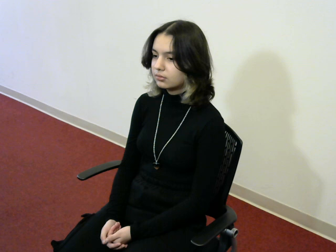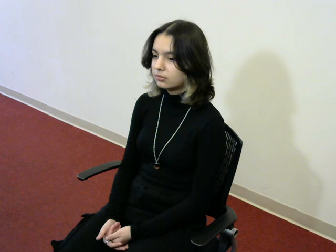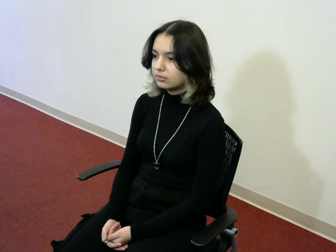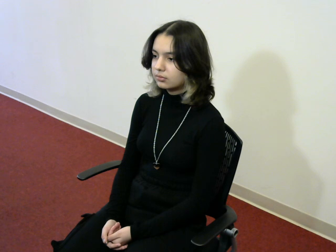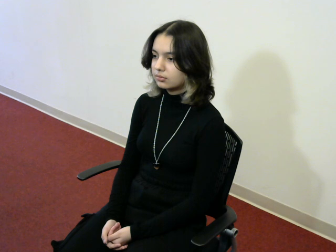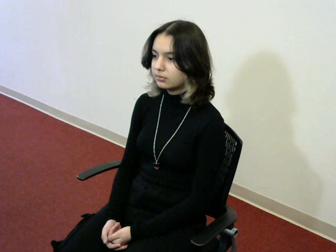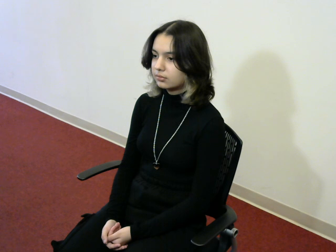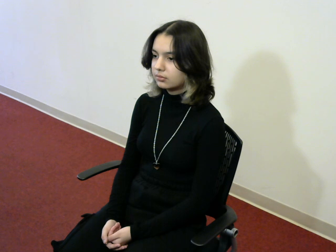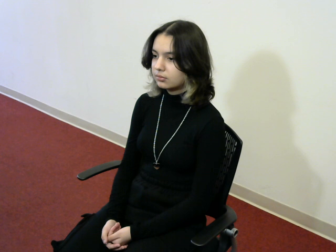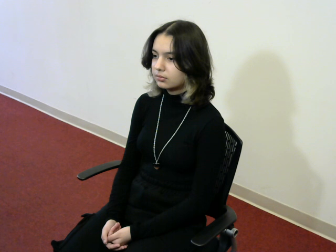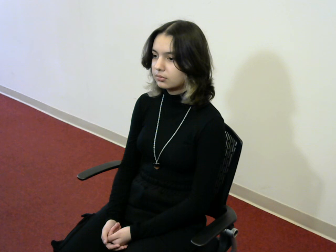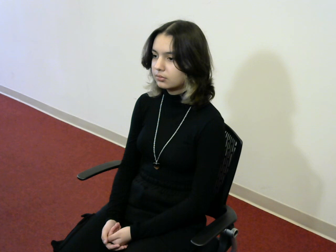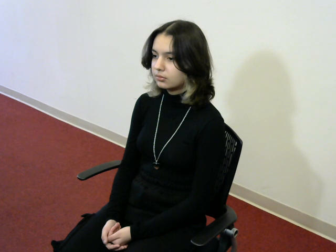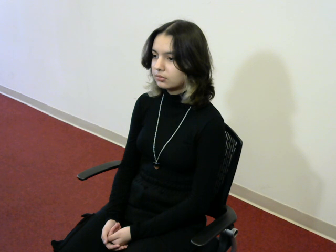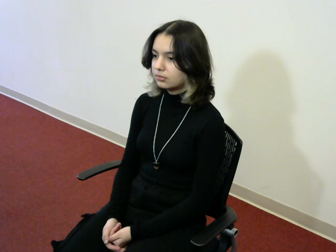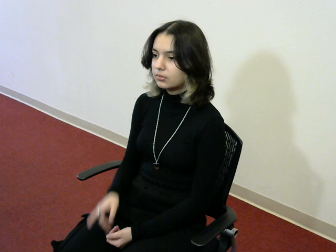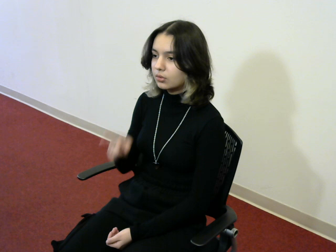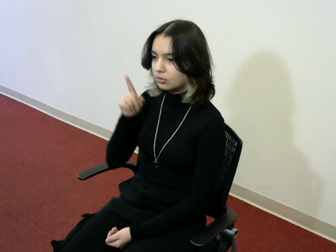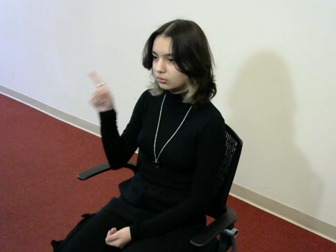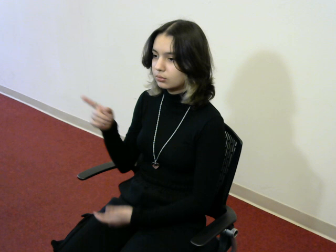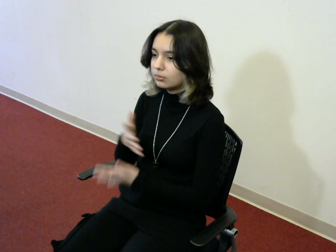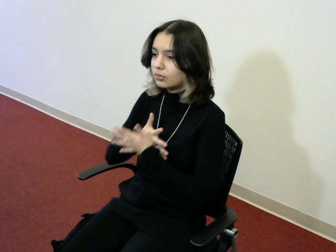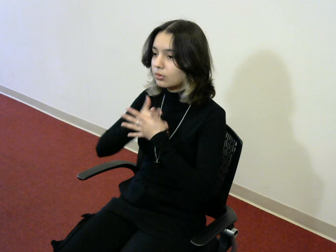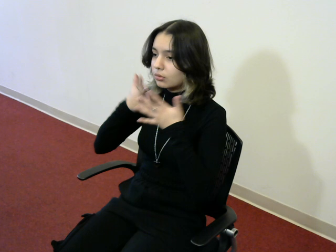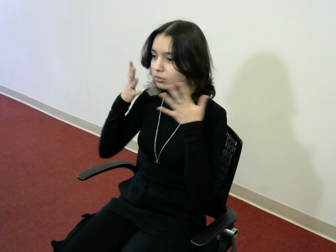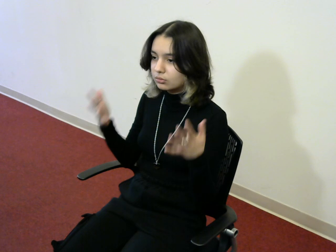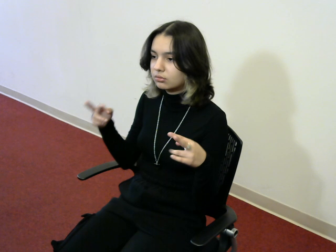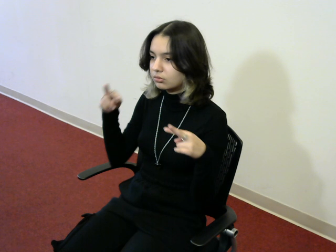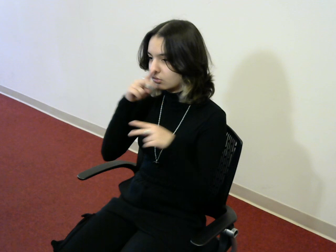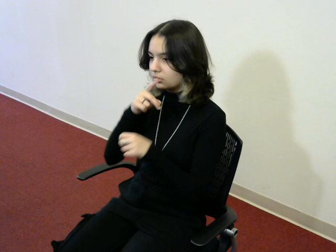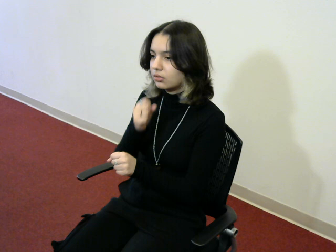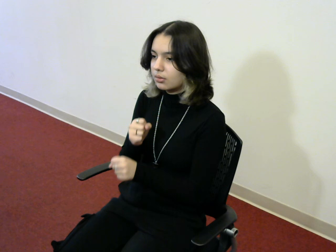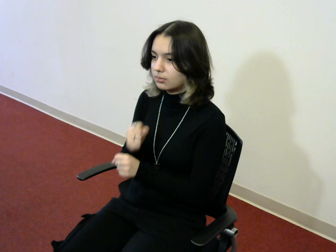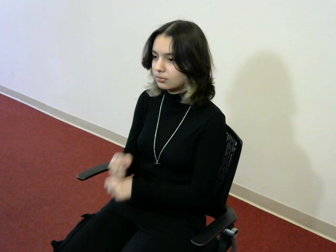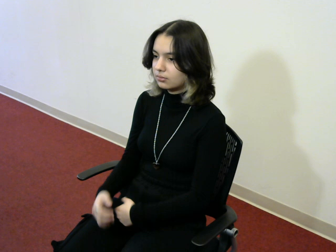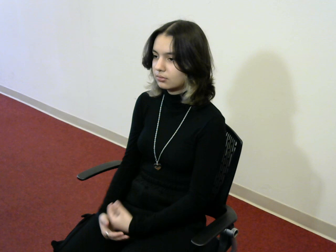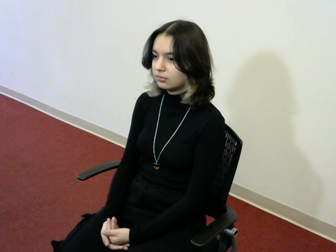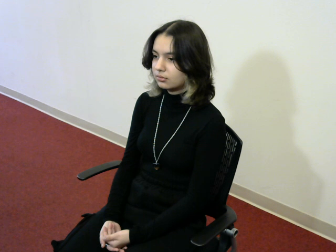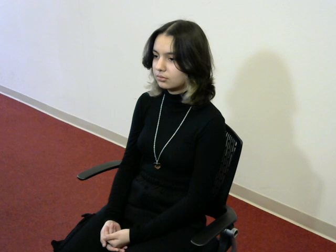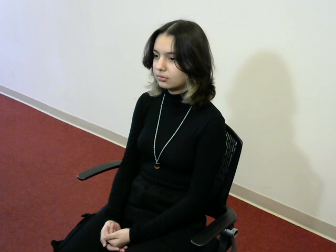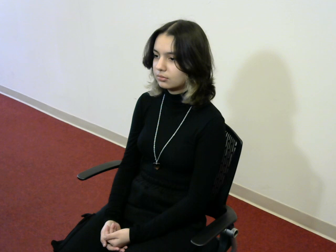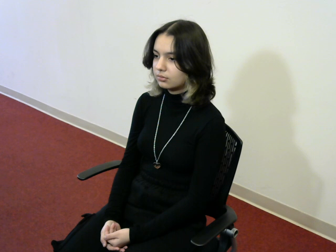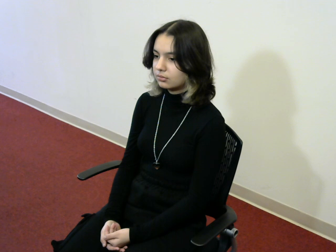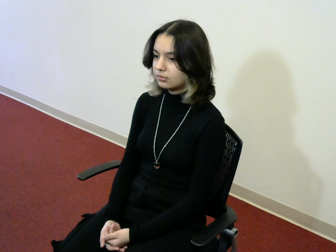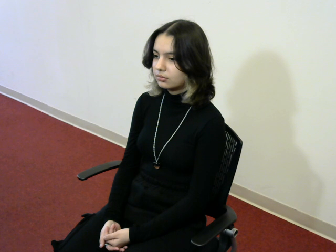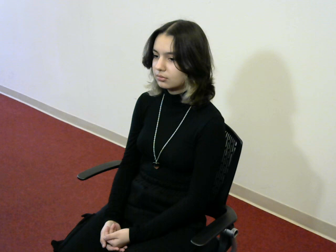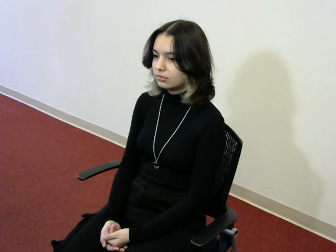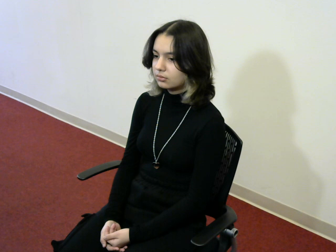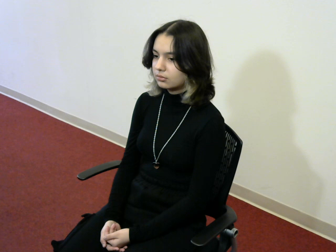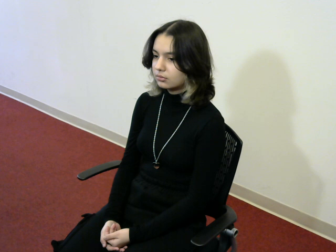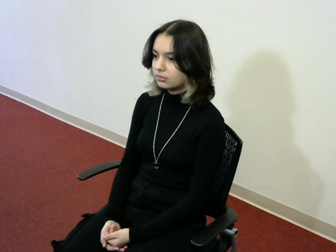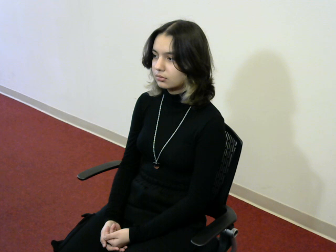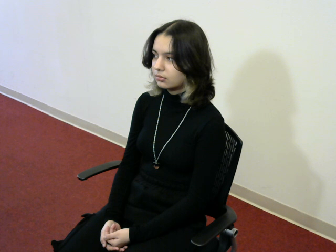O böyük səhv edib